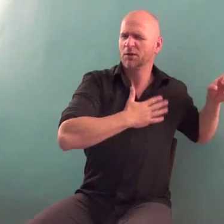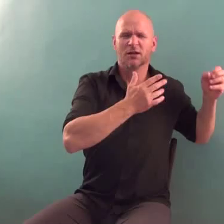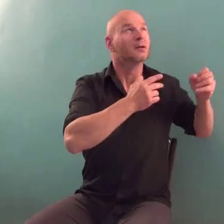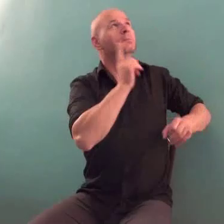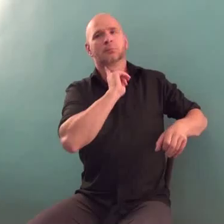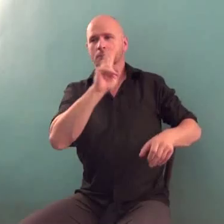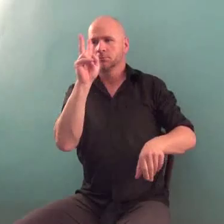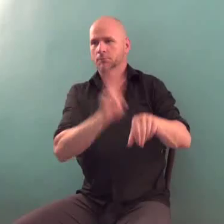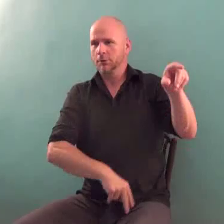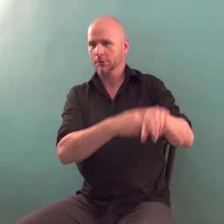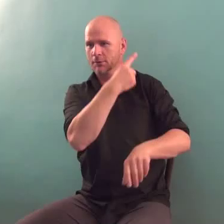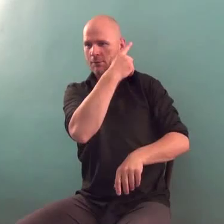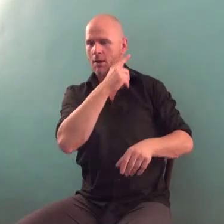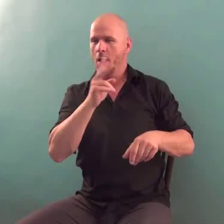Okazało się, że to był policjant.